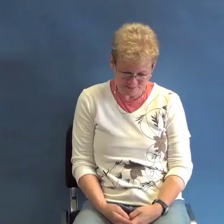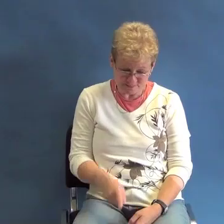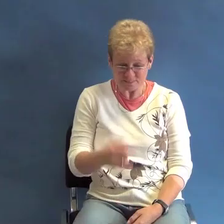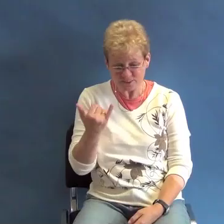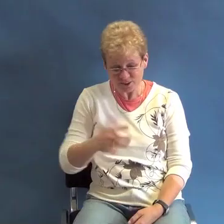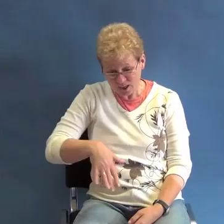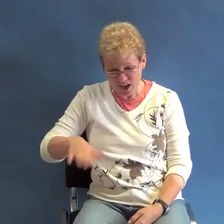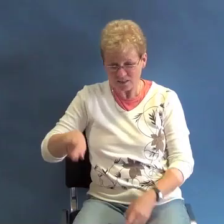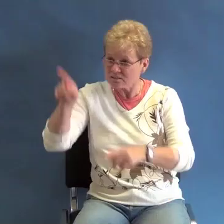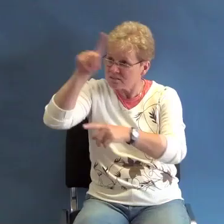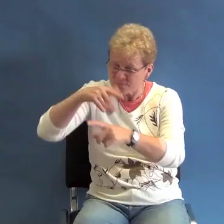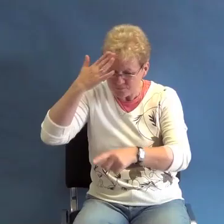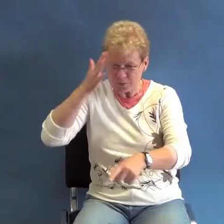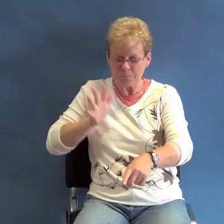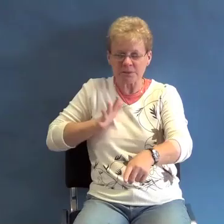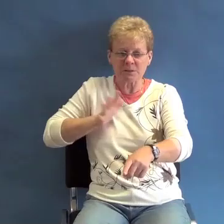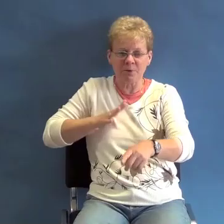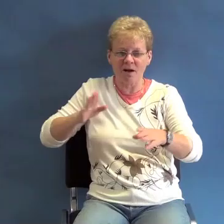Dzieci wiedzą, że ten znak oznacza niebezpieczeństwo.